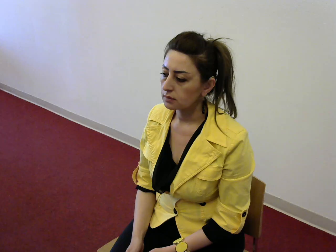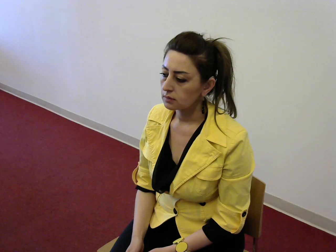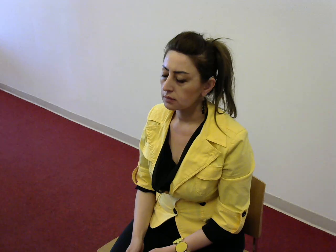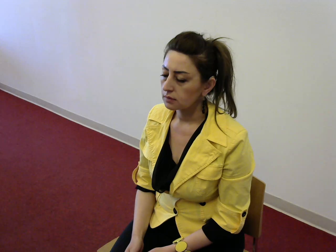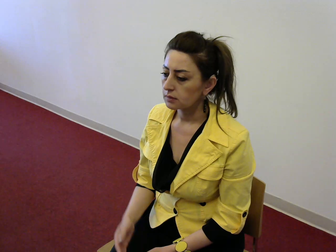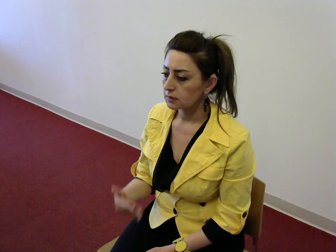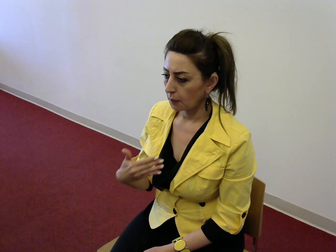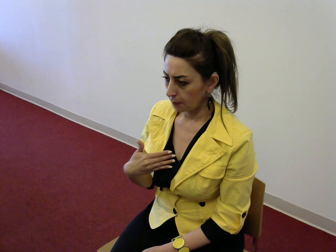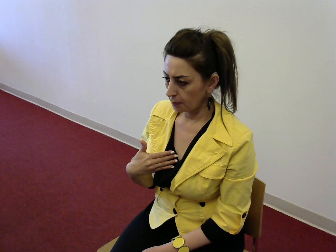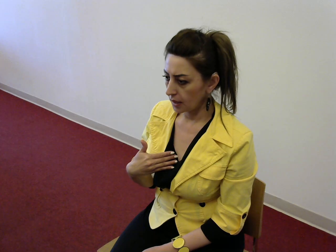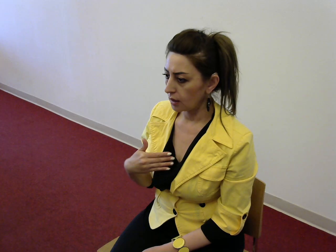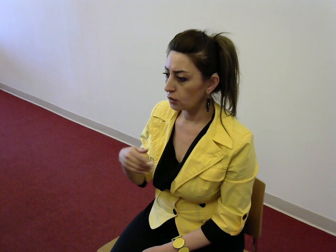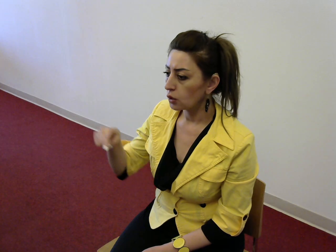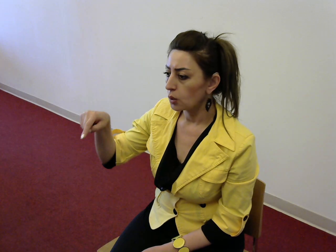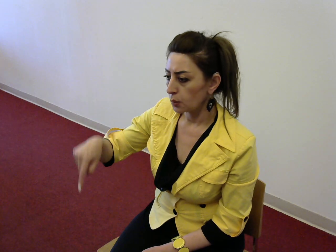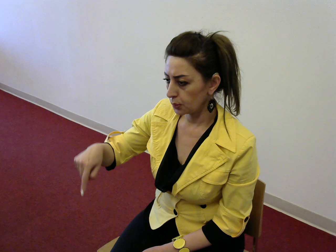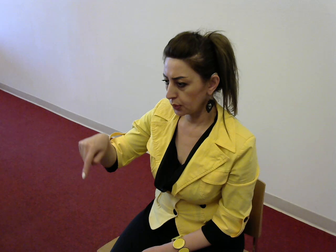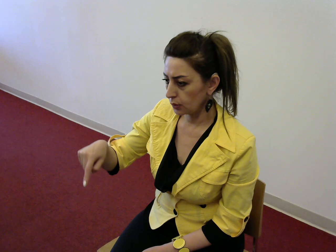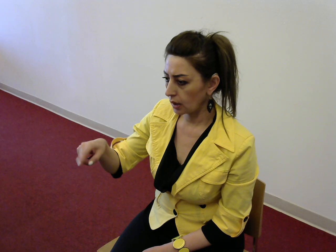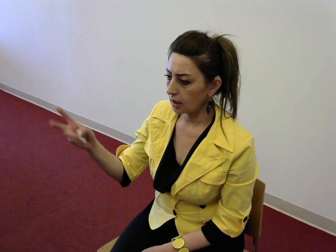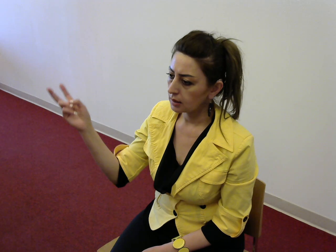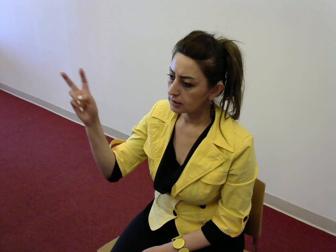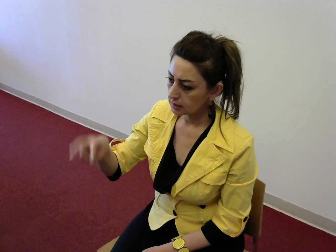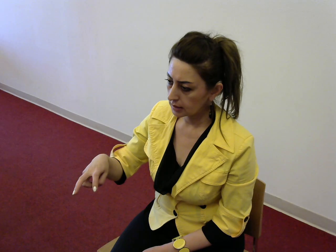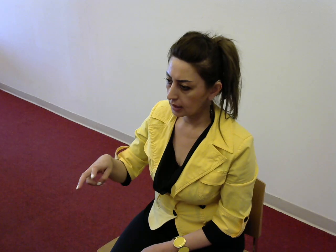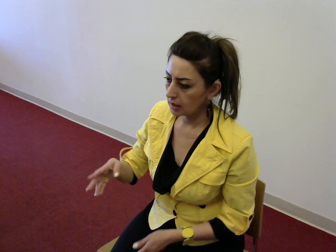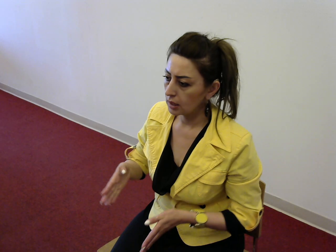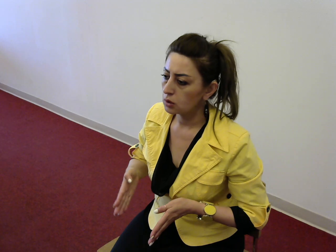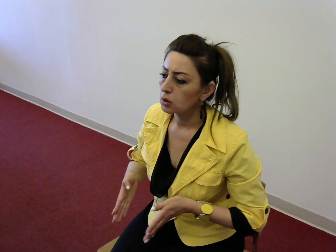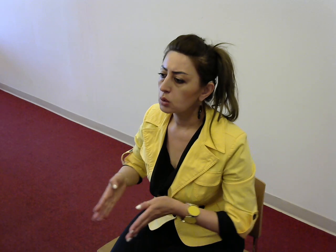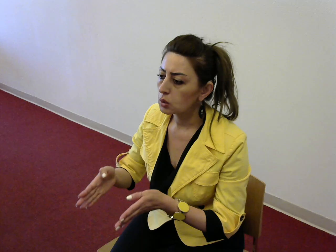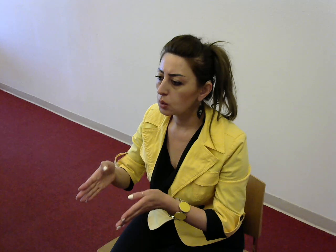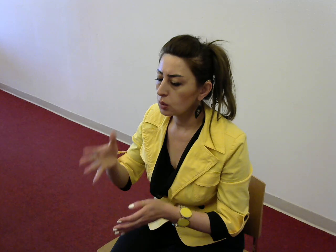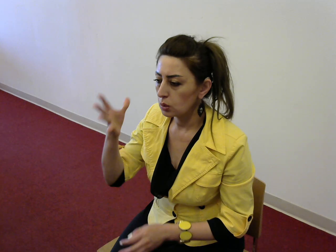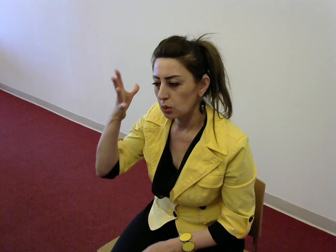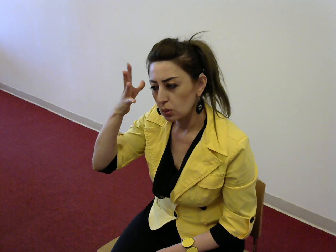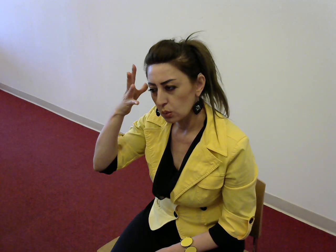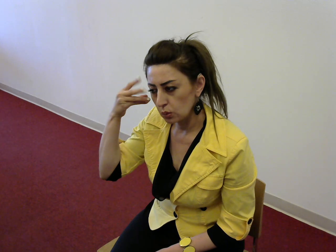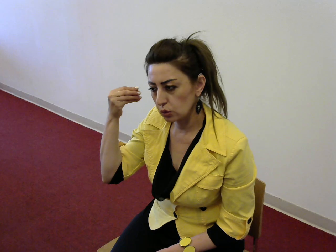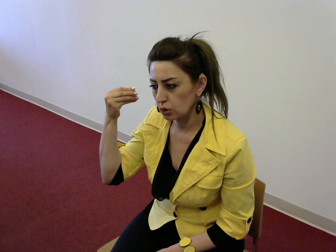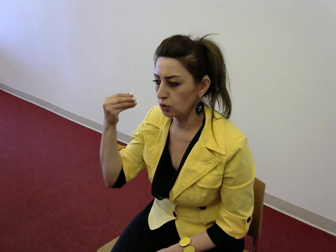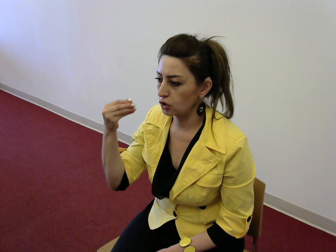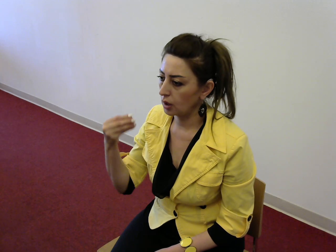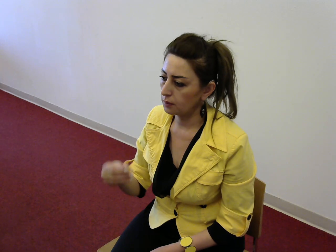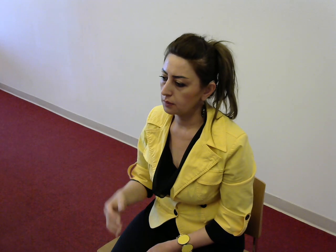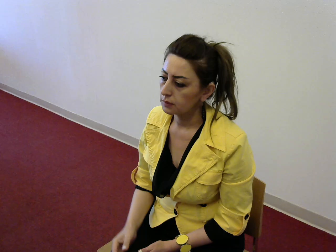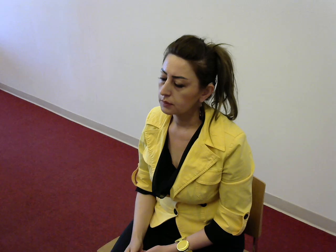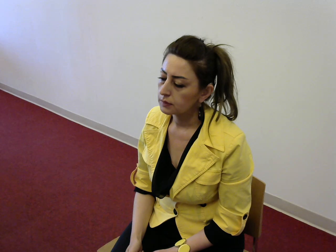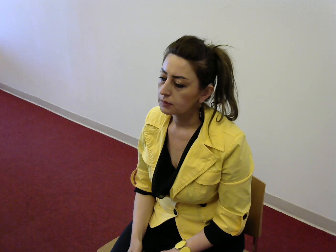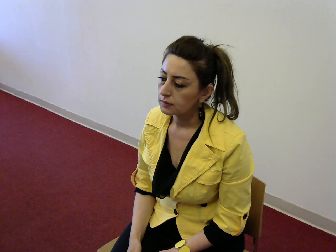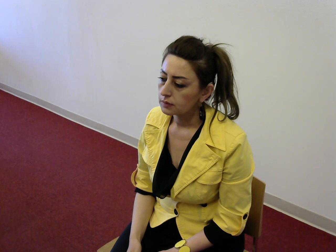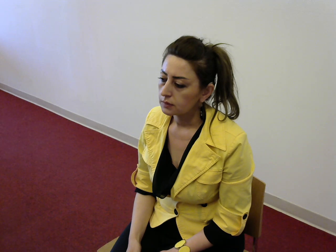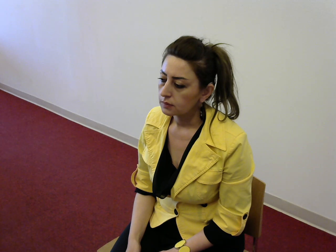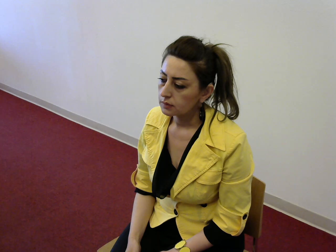Mən bura gələn yolu unutmuşam